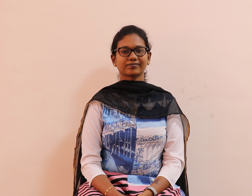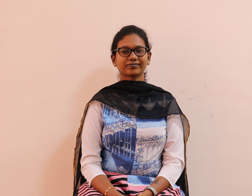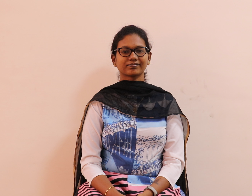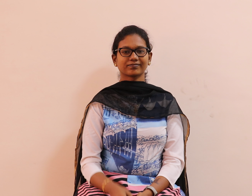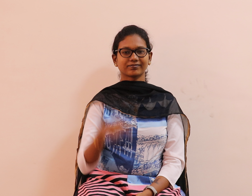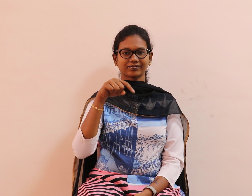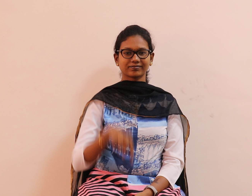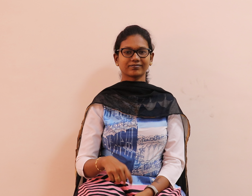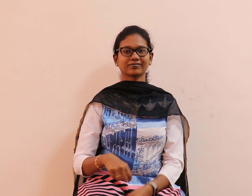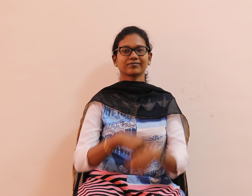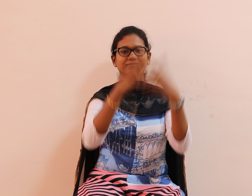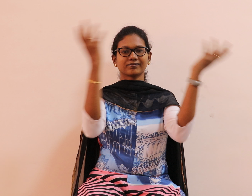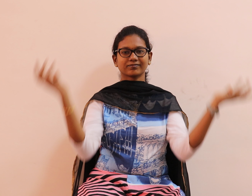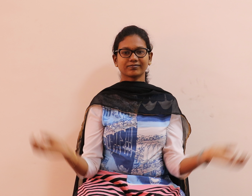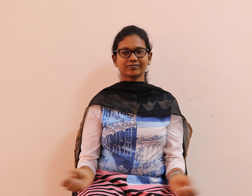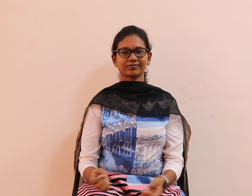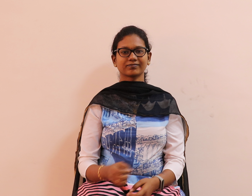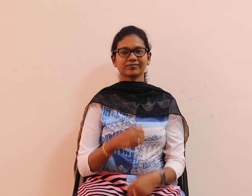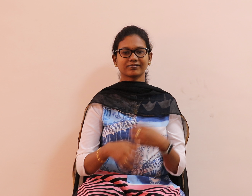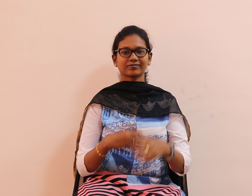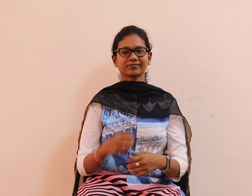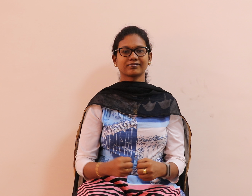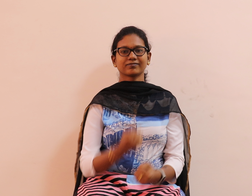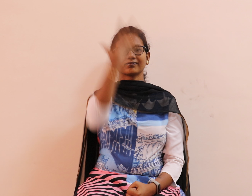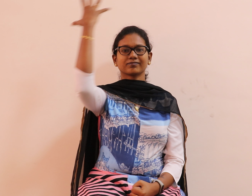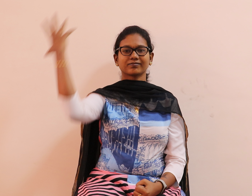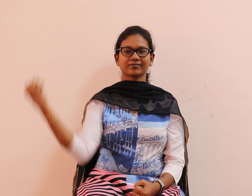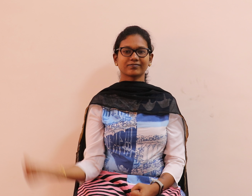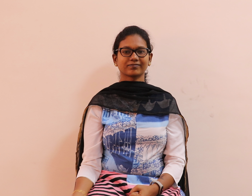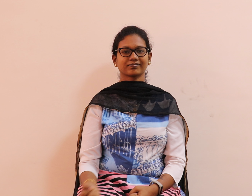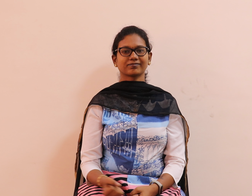This place is beautiful